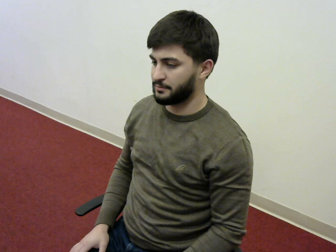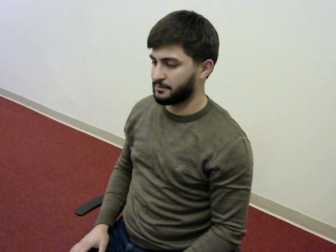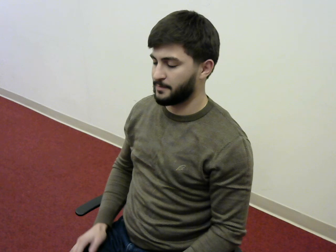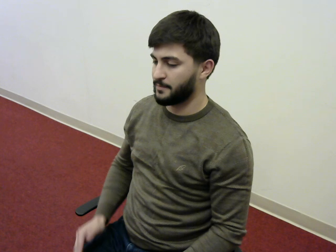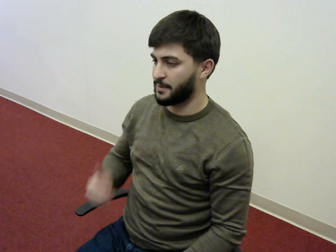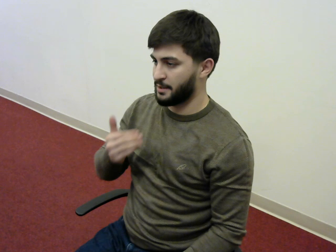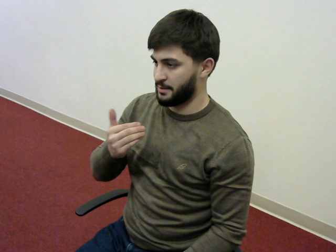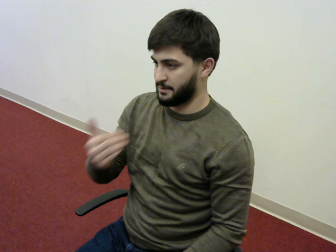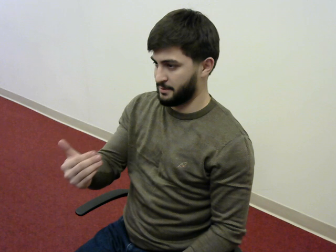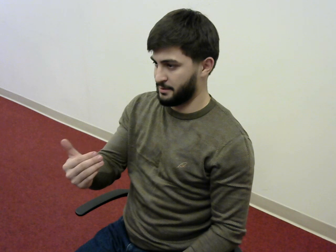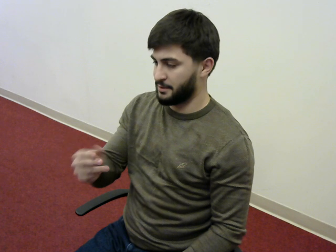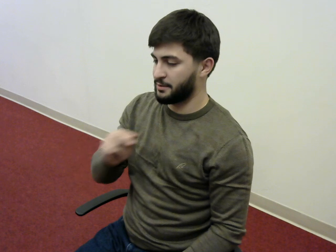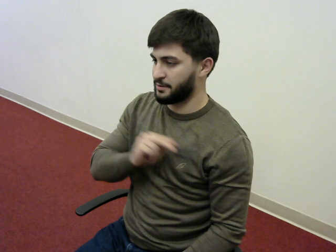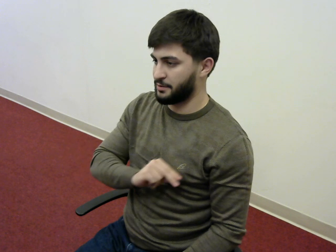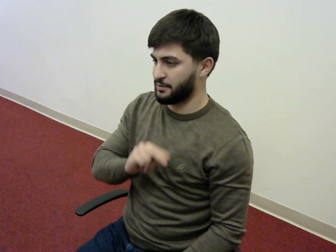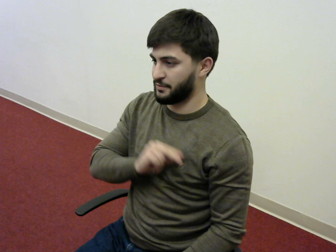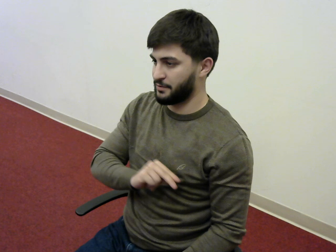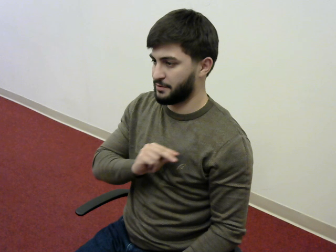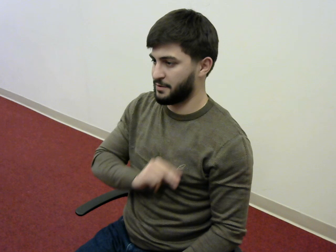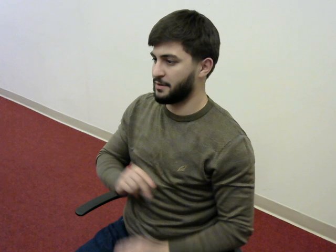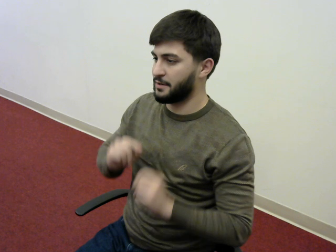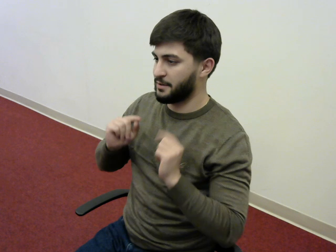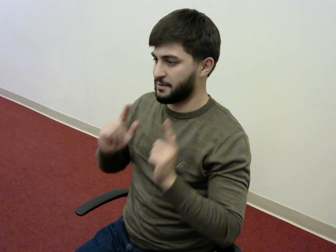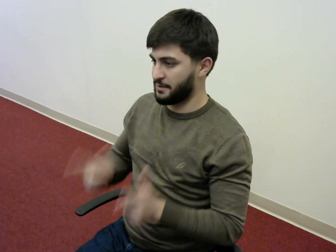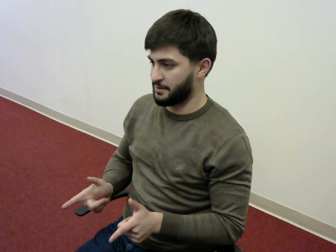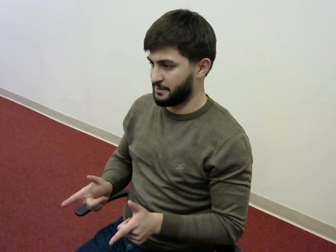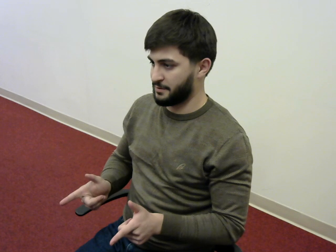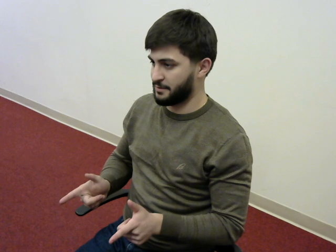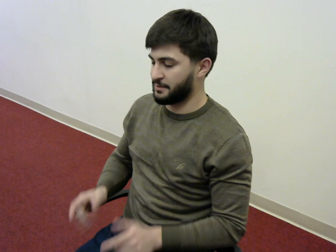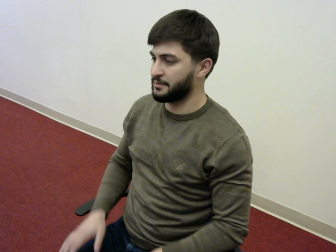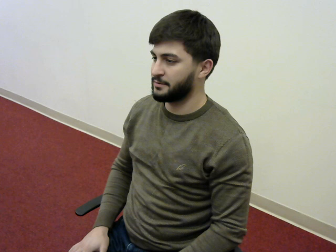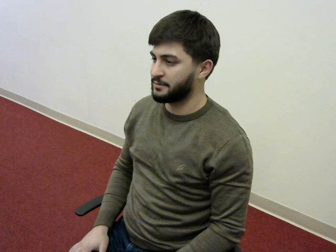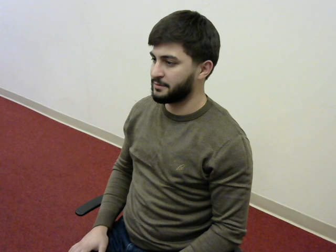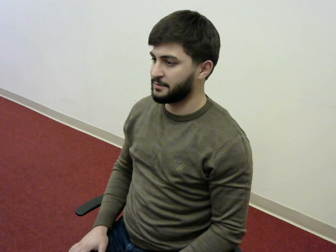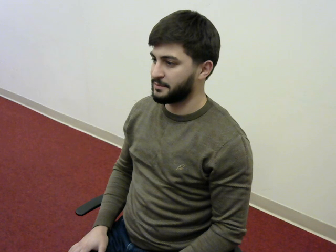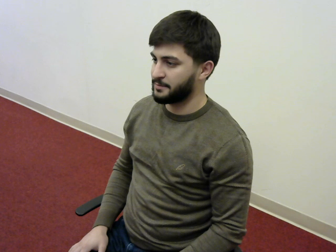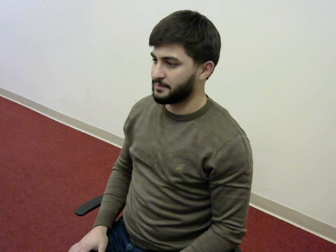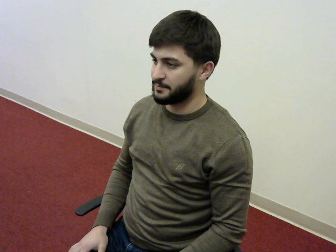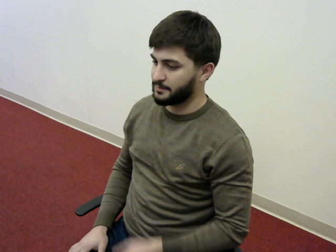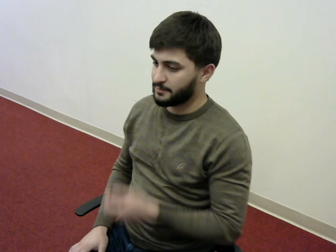Siz işdən razısınız?